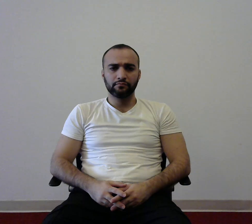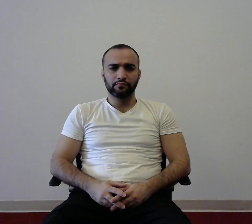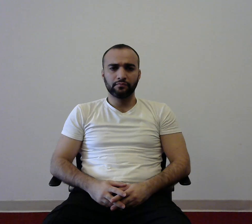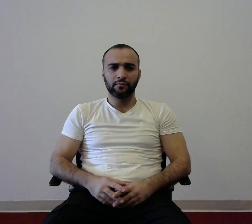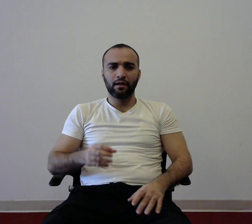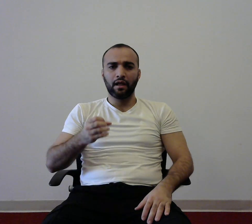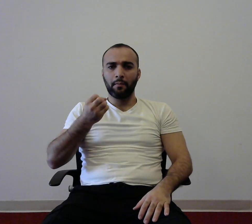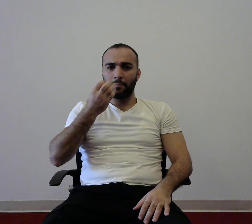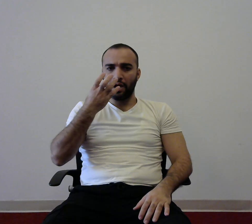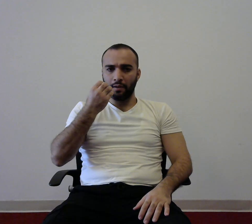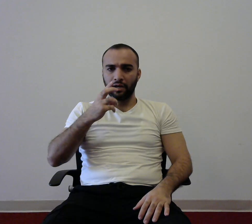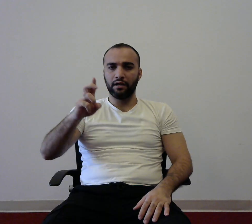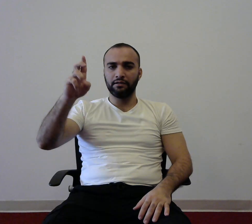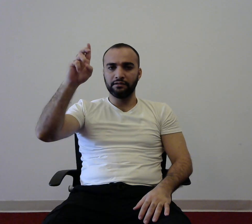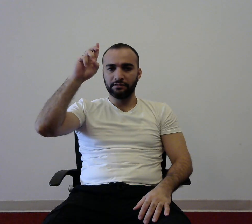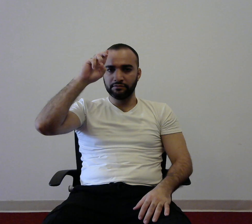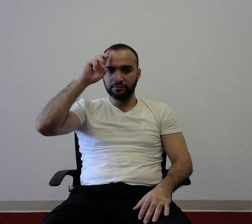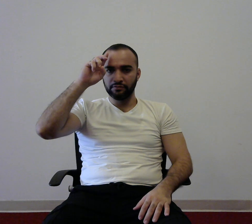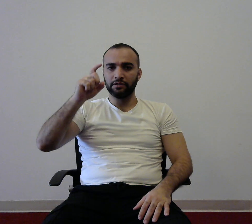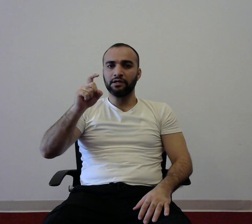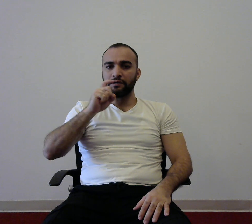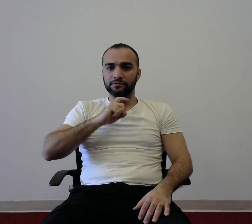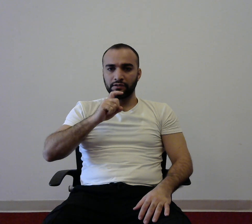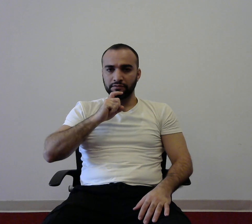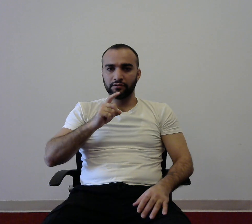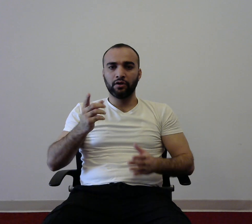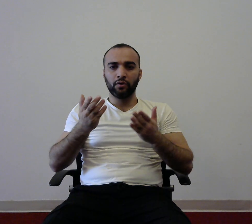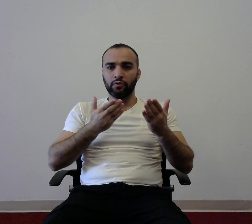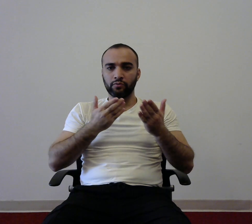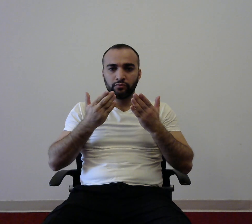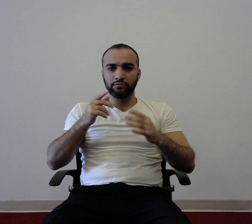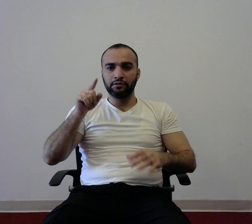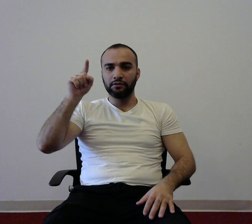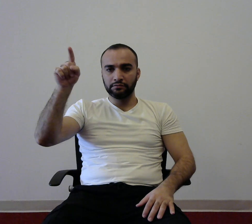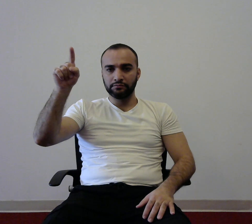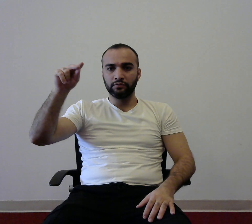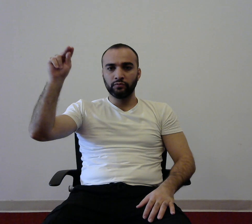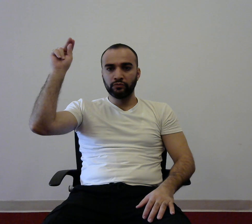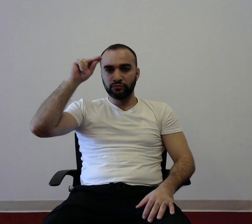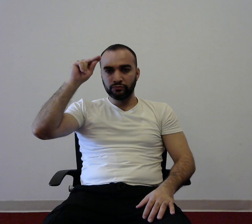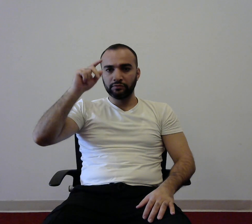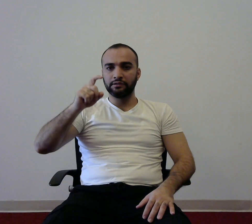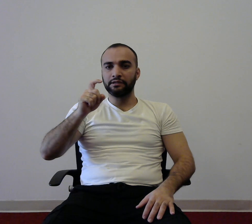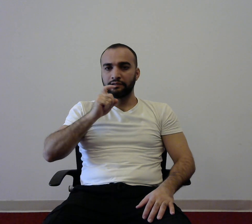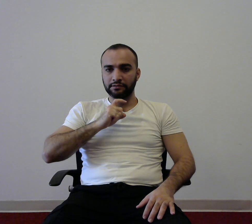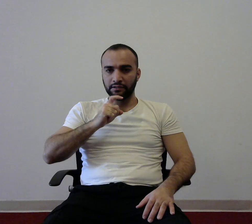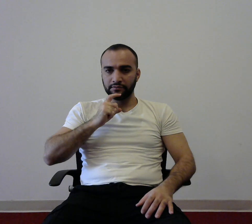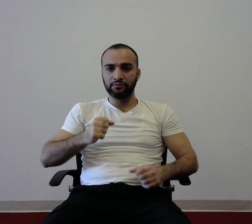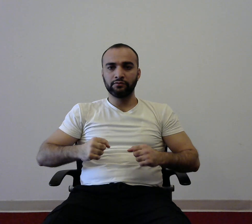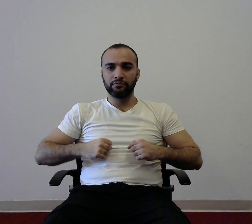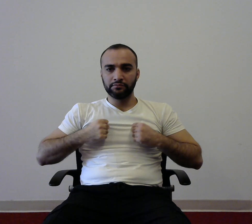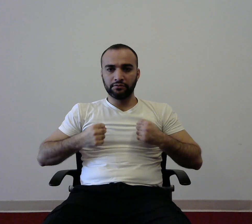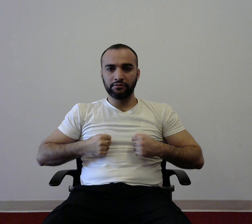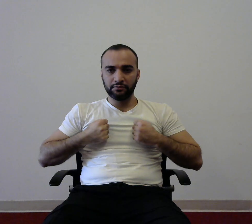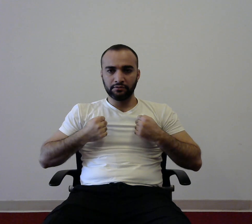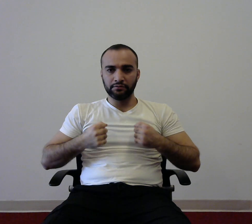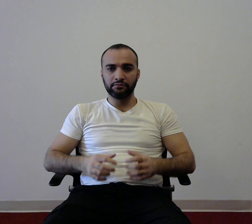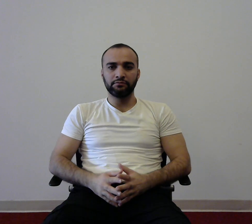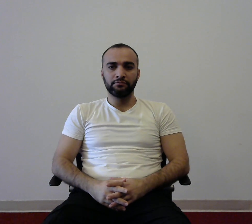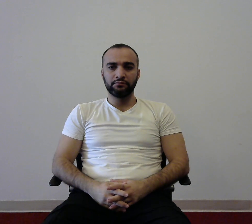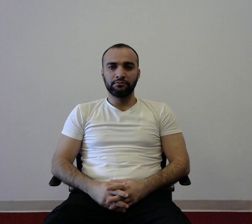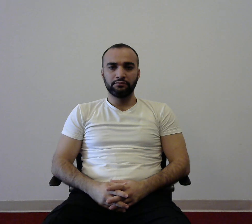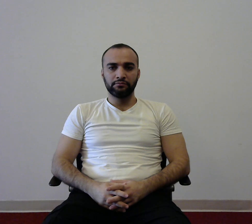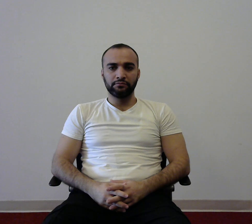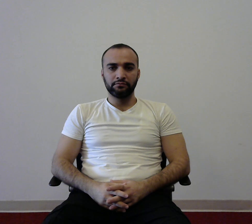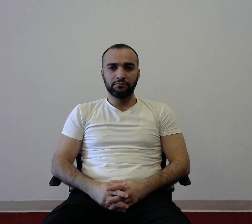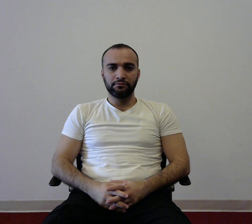Bakı Dövlət Universitetində oxuyan o tələbə çalışqandır